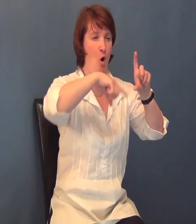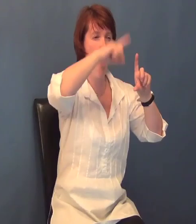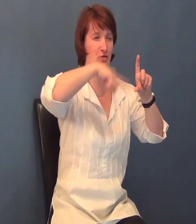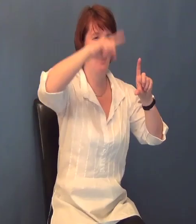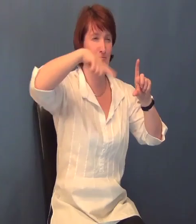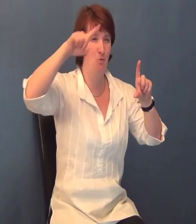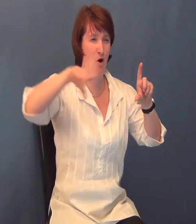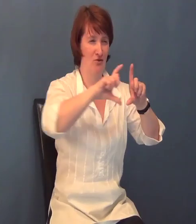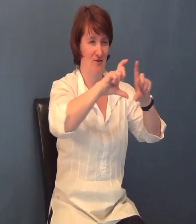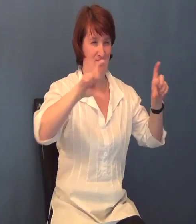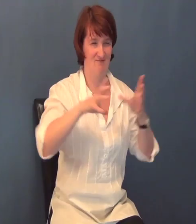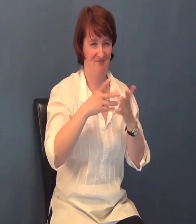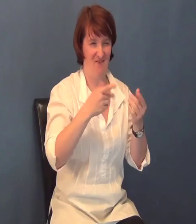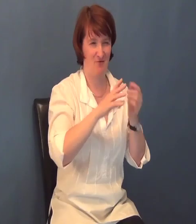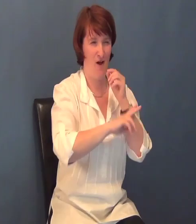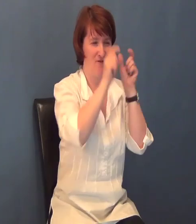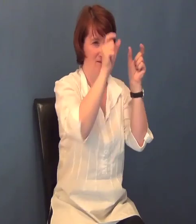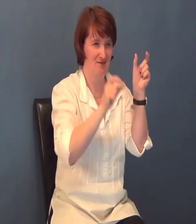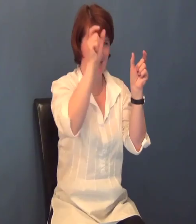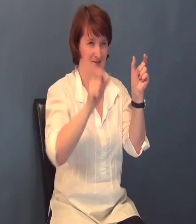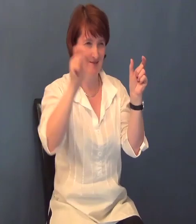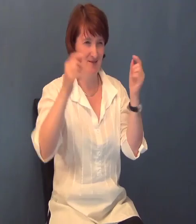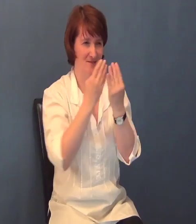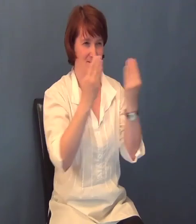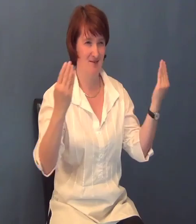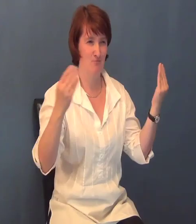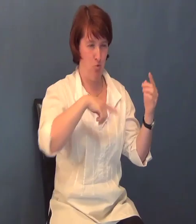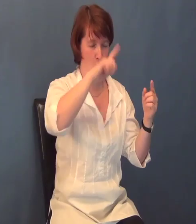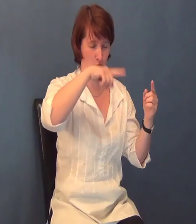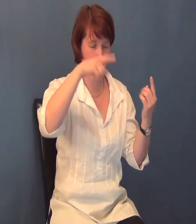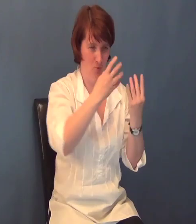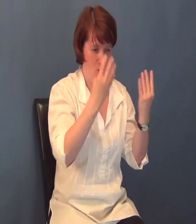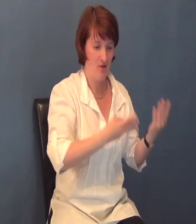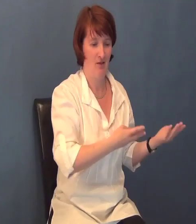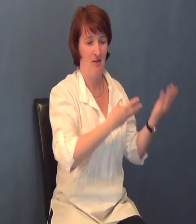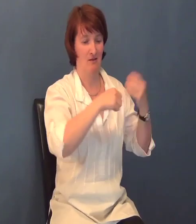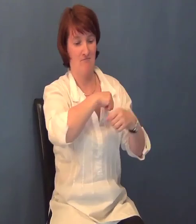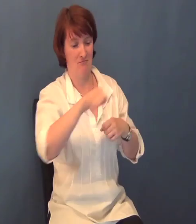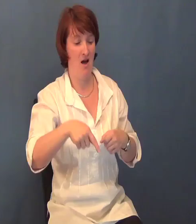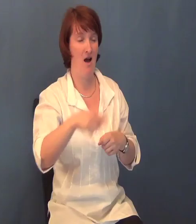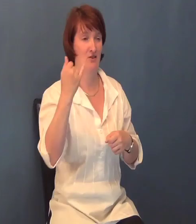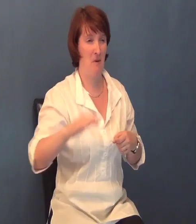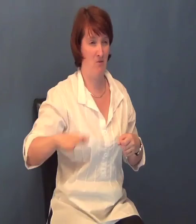Ma płotek, nie wiem jak to zamigać, to drewniane belki przymocowane do siebie po bokach, tak, płot.